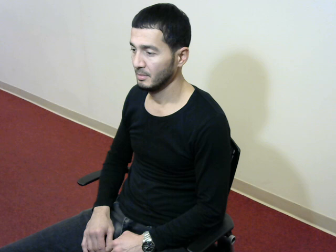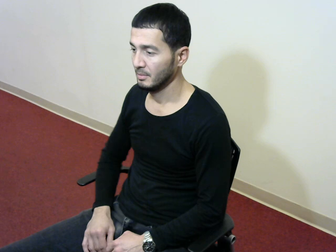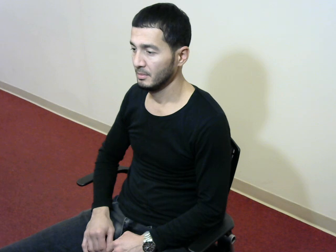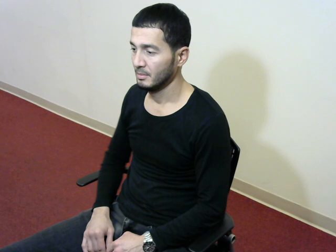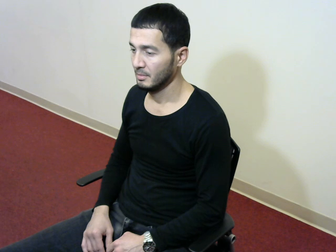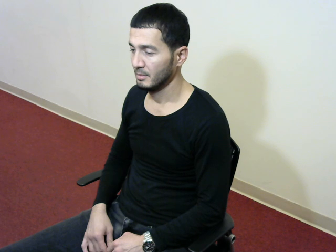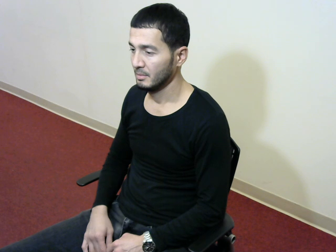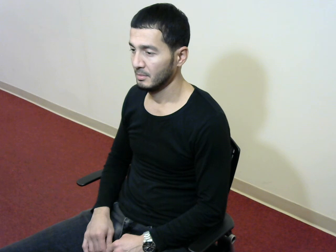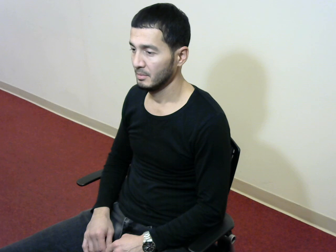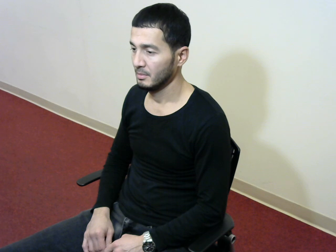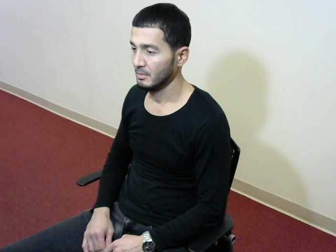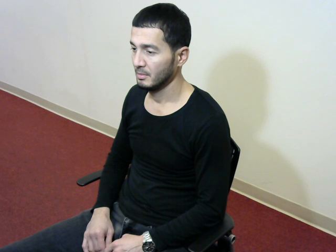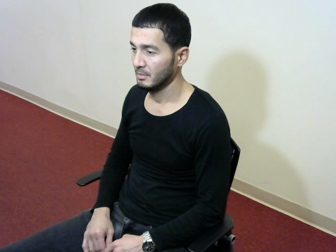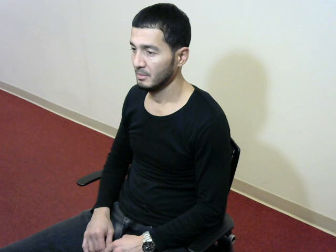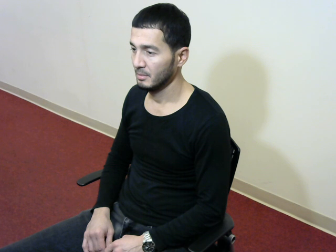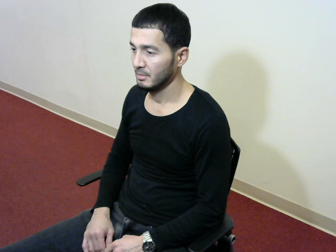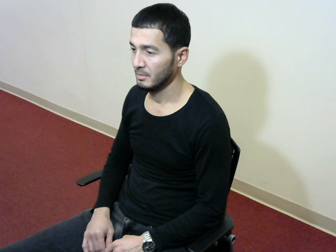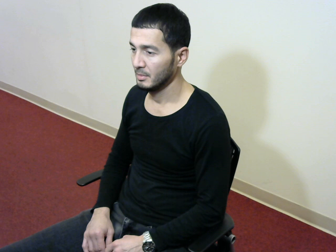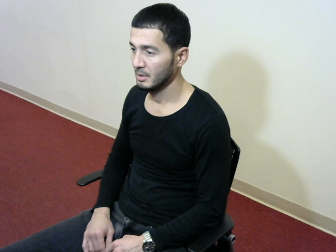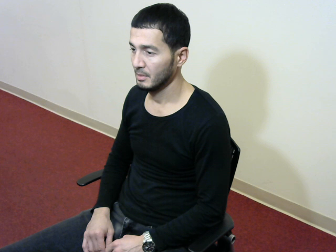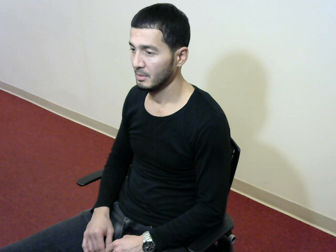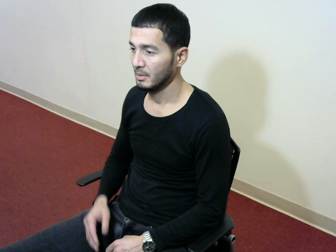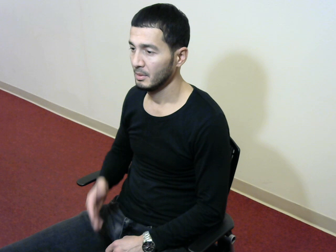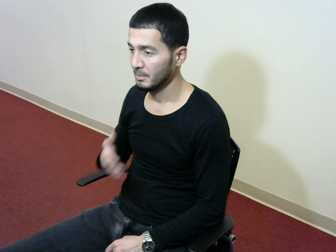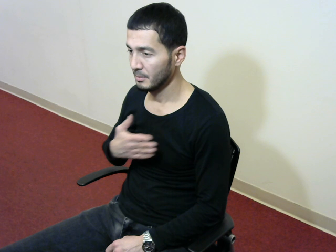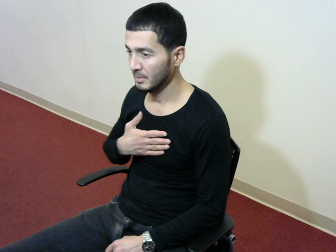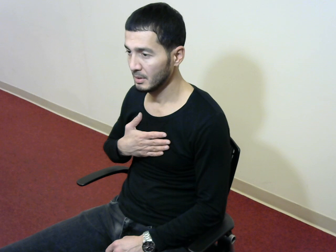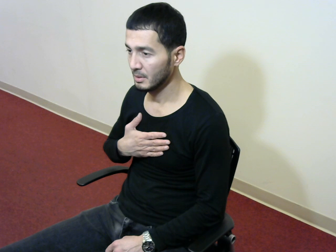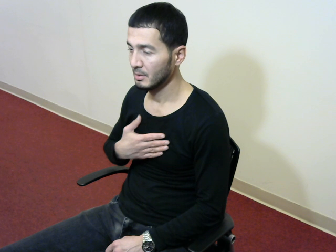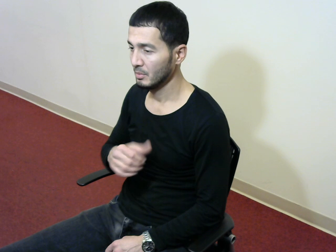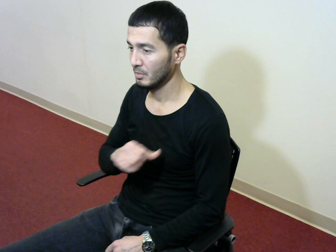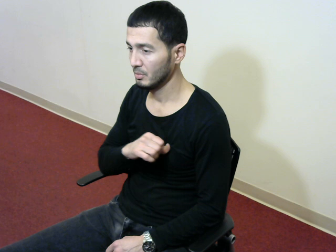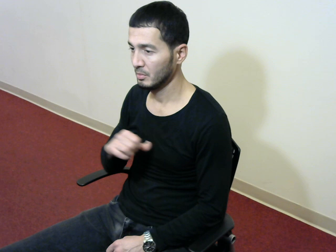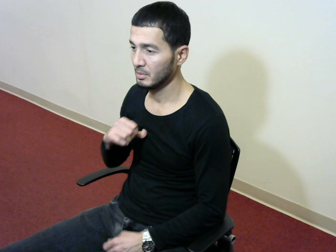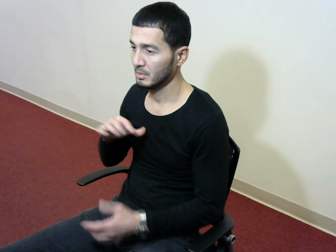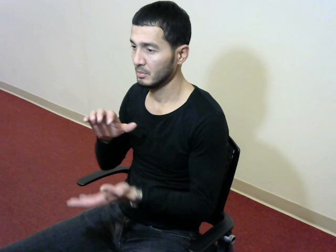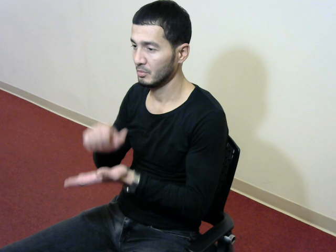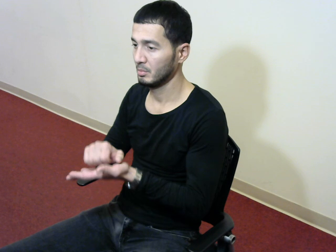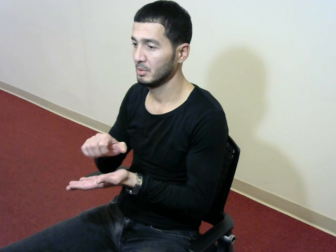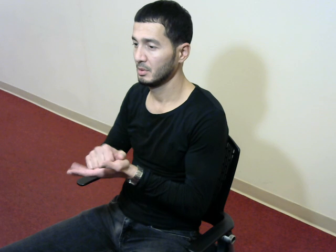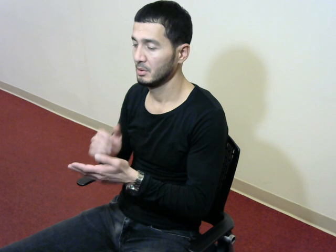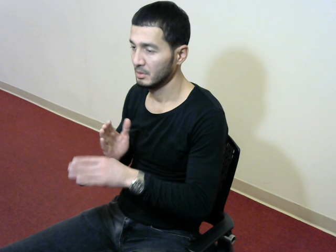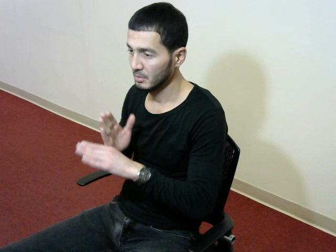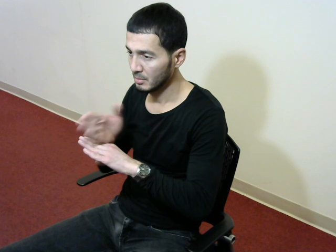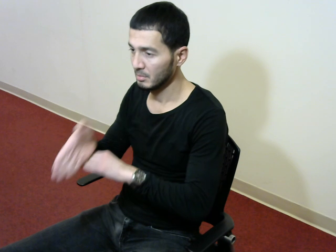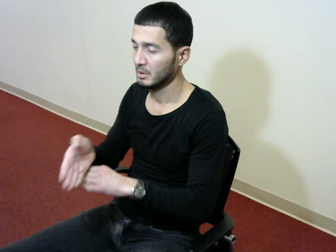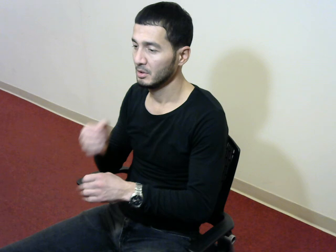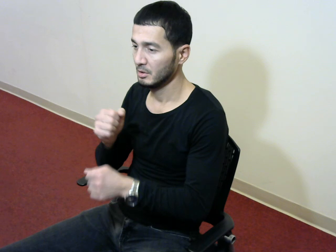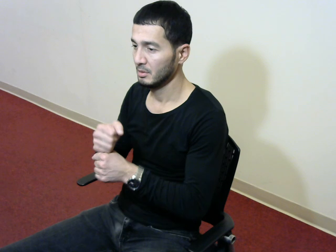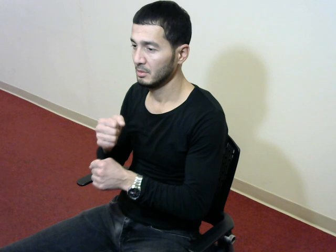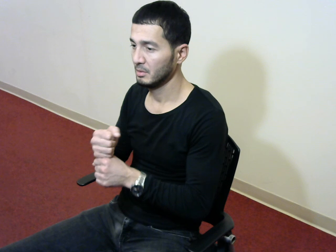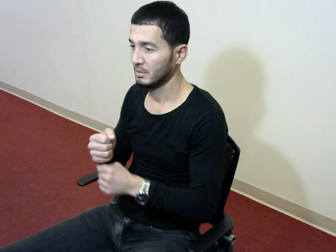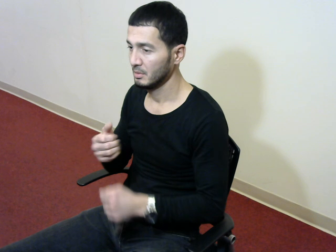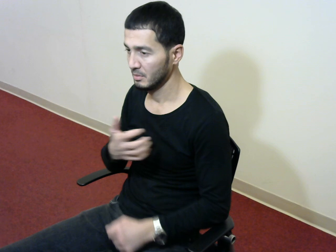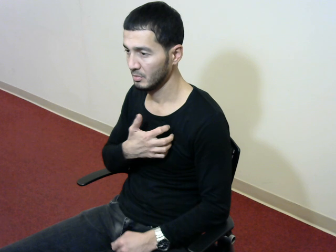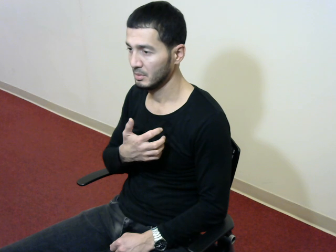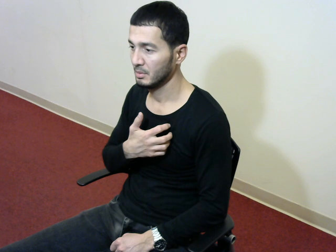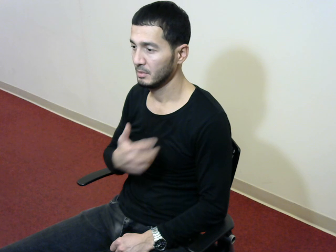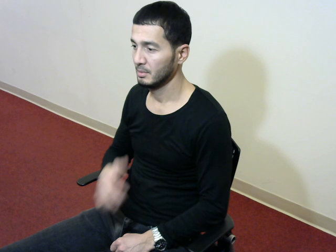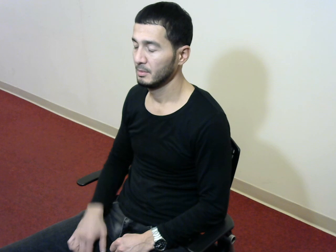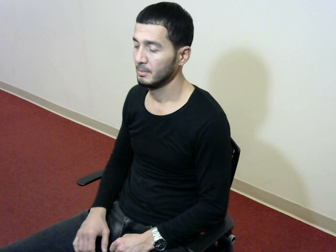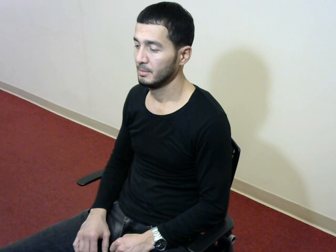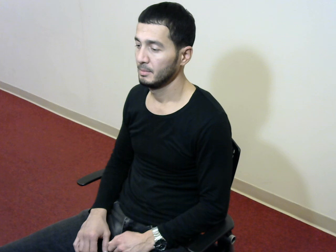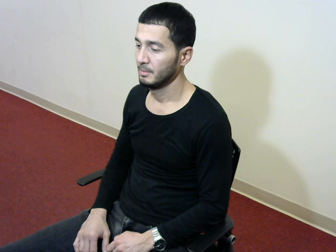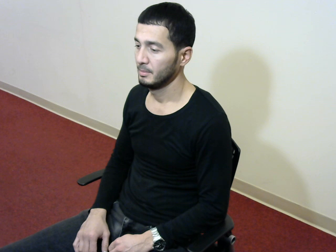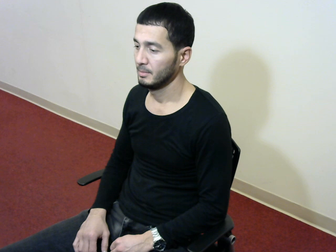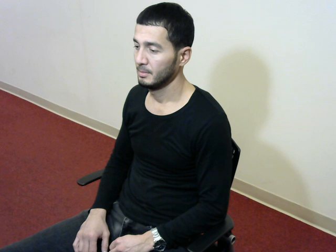Mən özünüməşğulluğa müraciət etmək istəyirəm